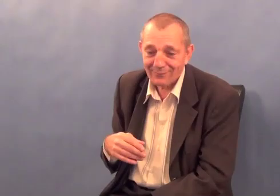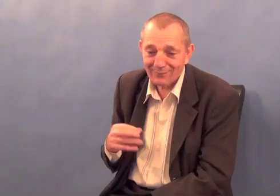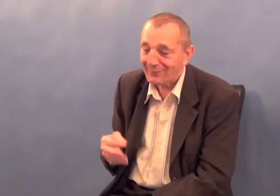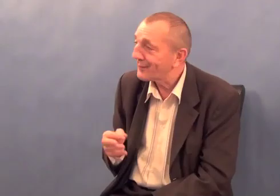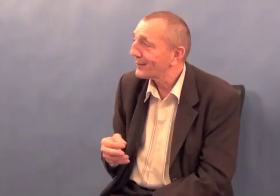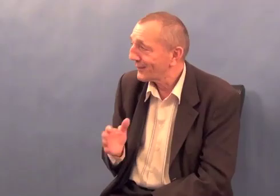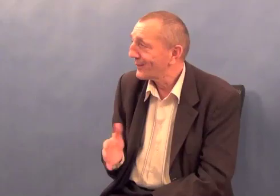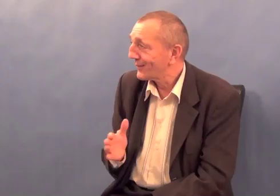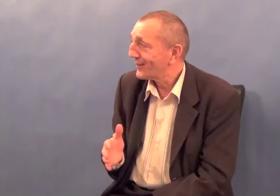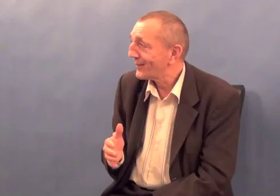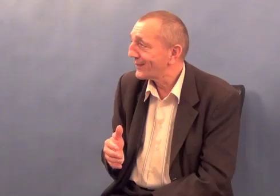Dobrze, dobrze, już, już.